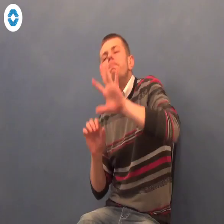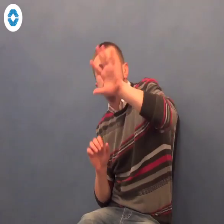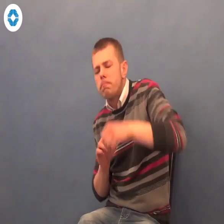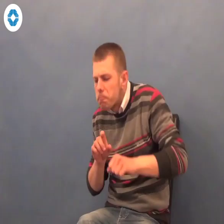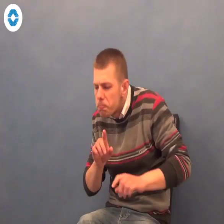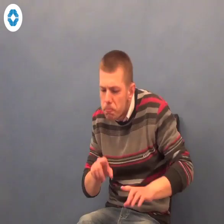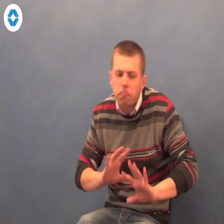Sprawdza pojemniki.